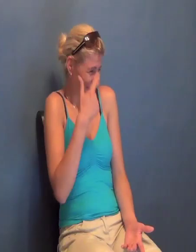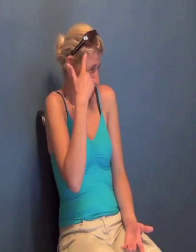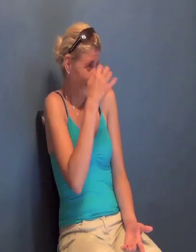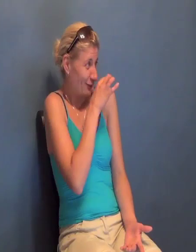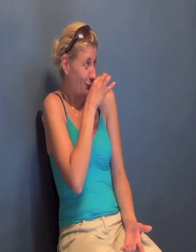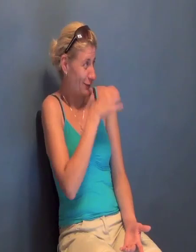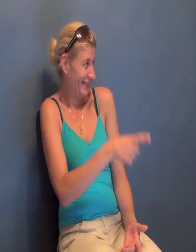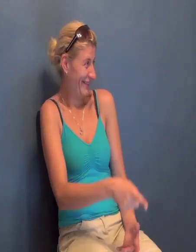Nic mi do głowy nie przychodzi.